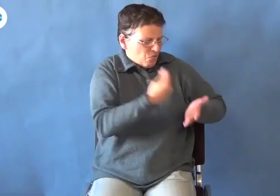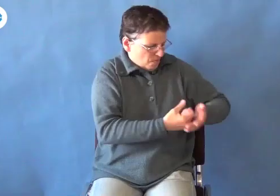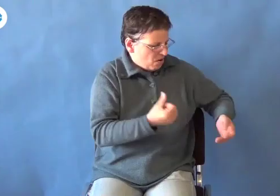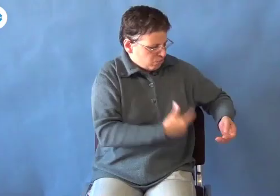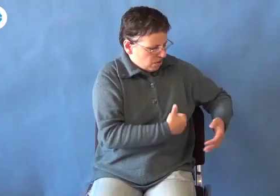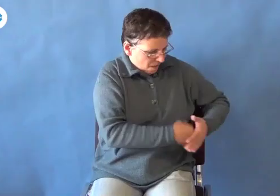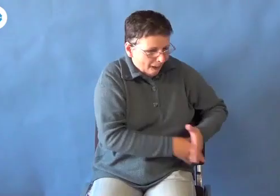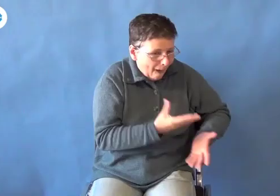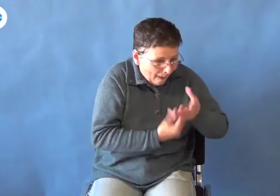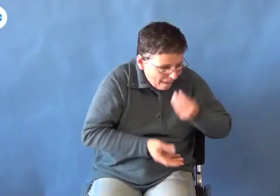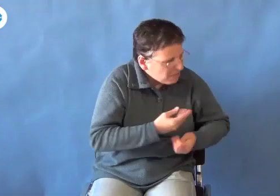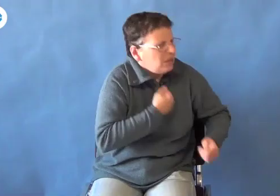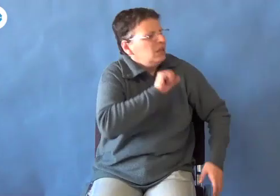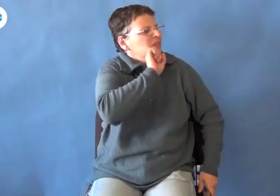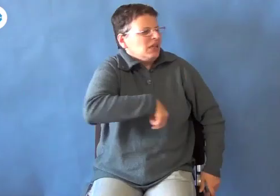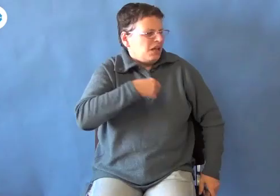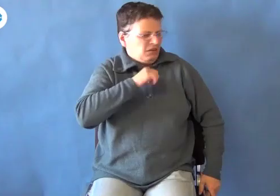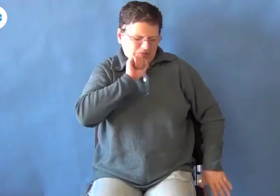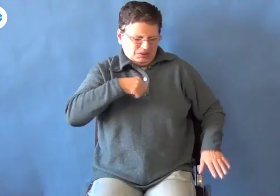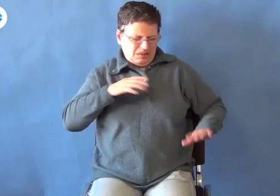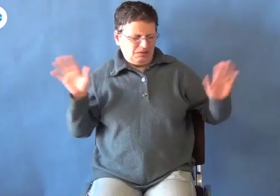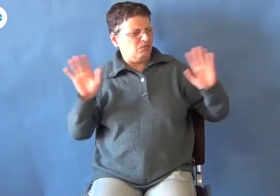Ja nigdy nie kupuję pół litra, żeby pić w ukryciu.